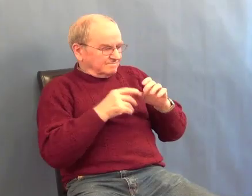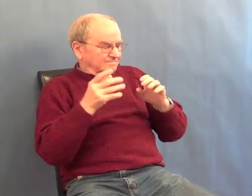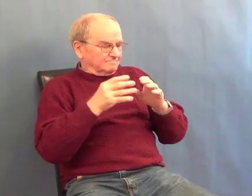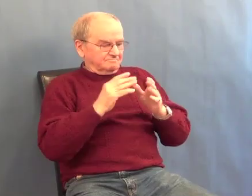Na zmianę.